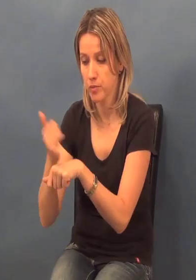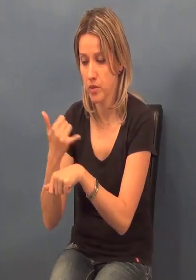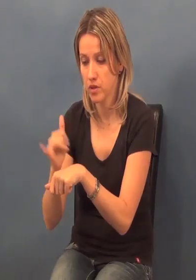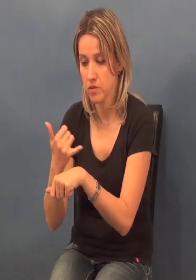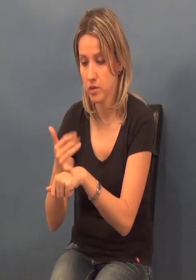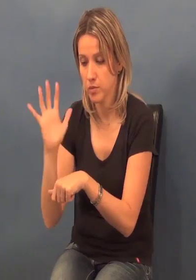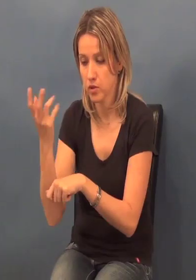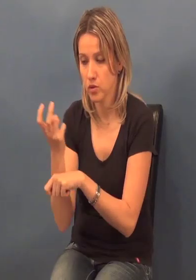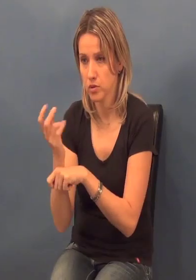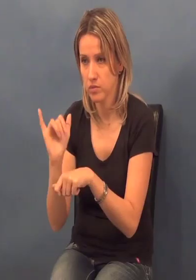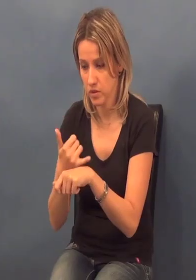Piątek, piąty lutego?